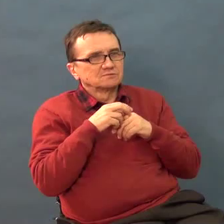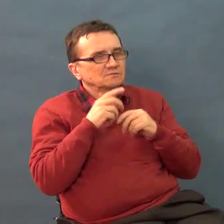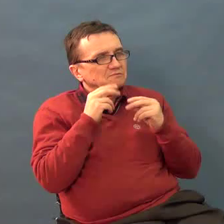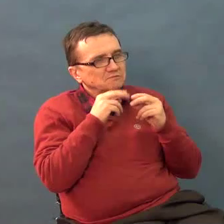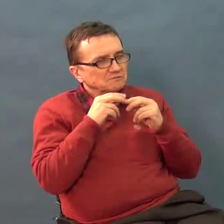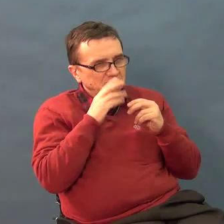Idą pieszo.